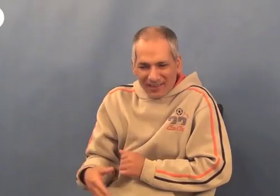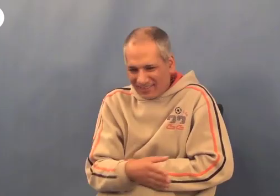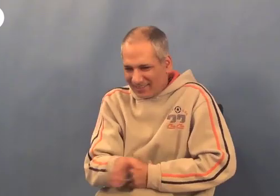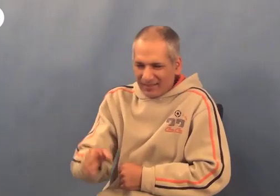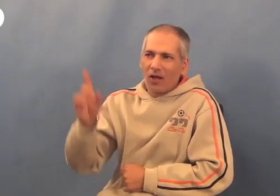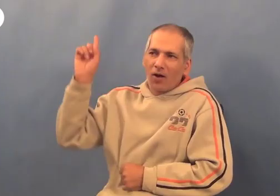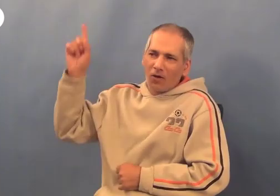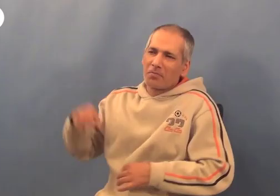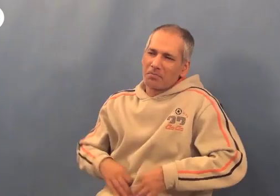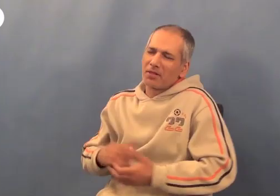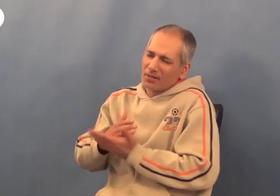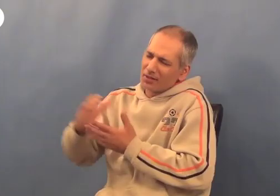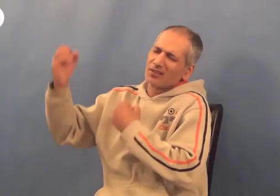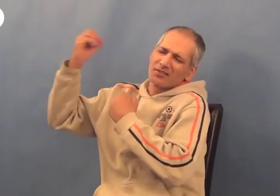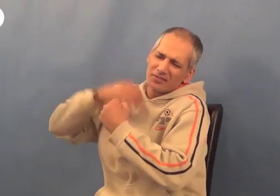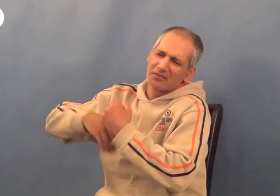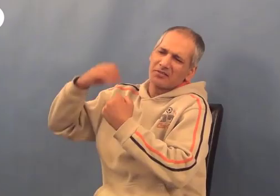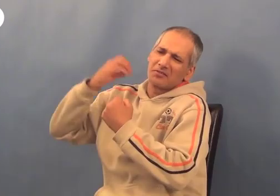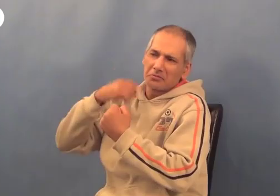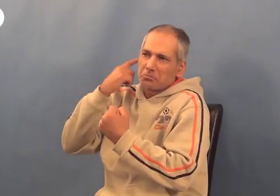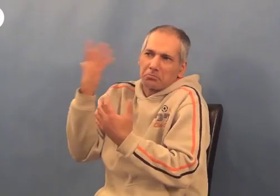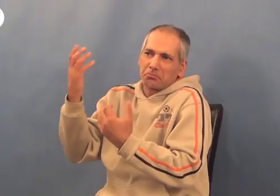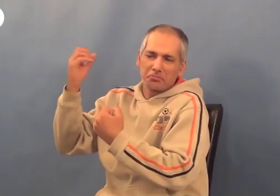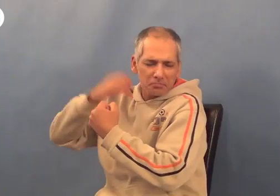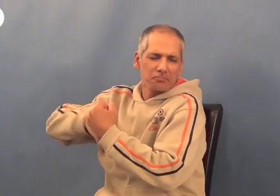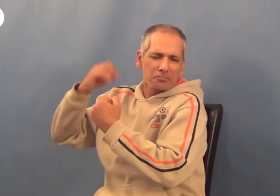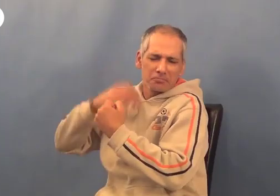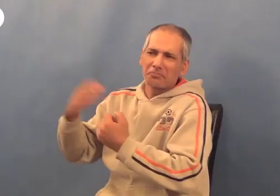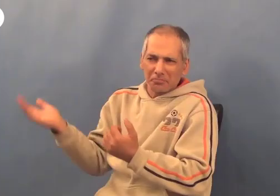A tam pan dalej zbiera owoce, wkłada je za ubranie, nie słyszy nic.